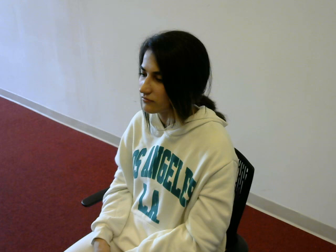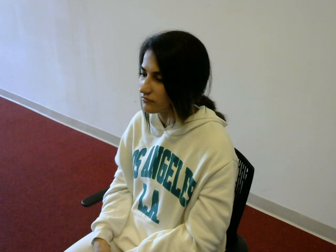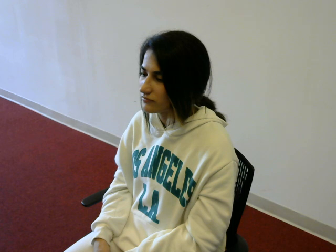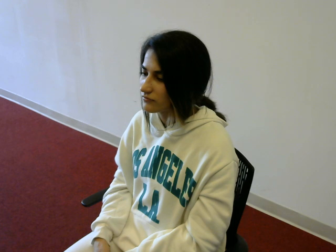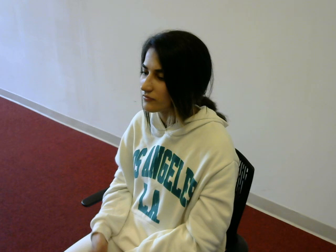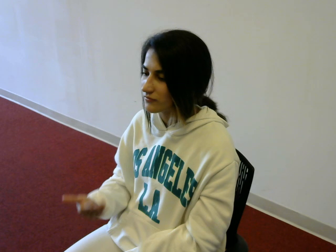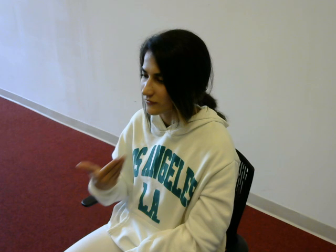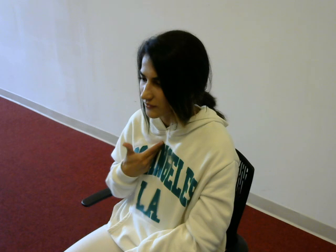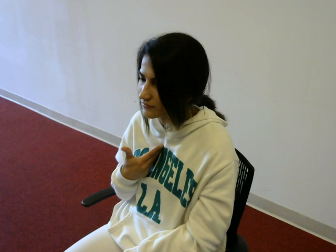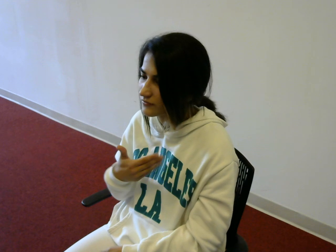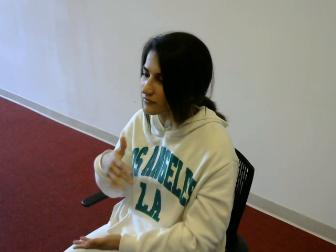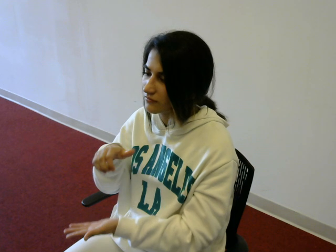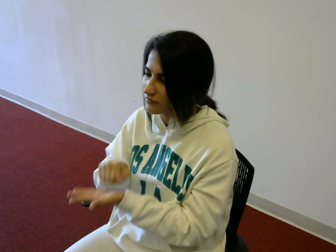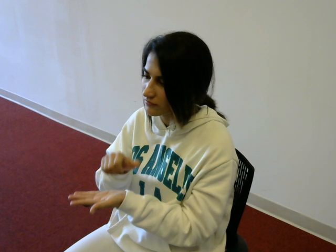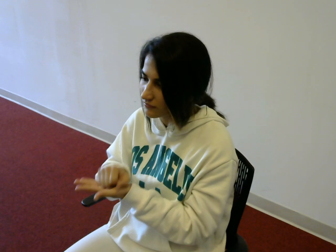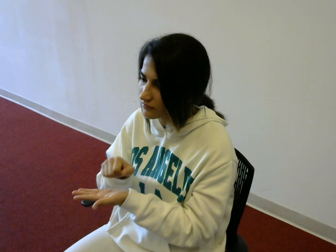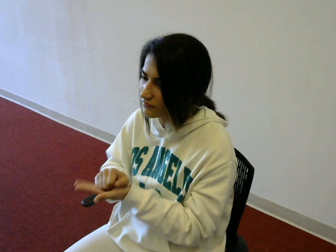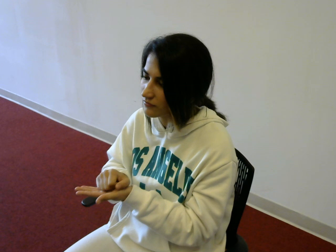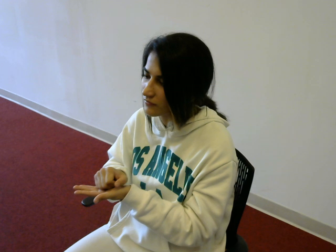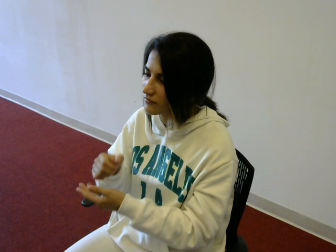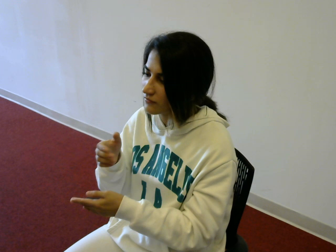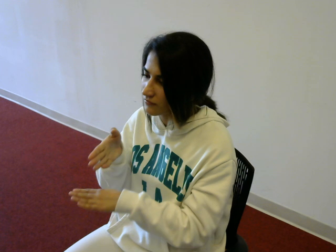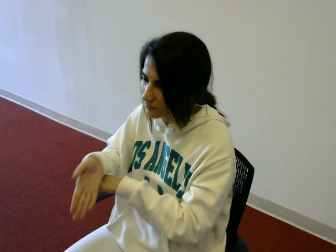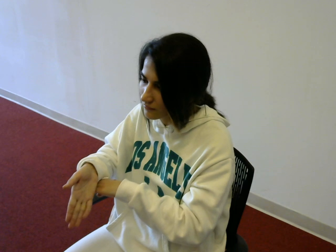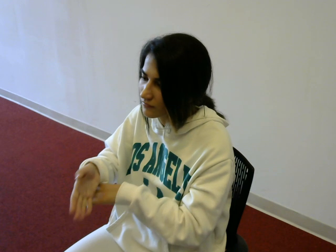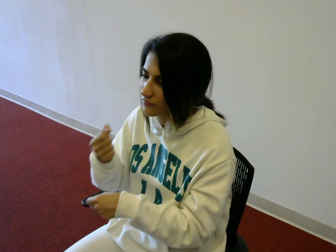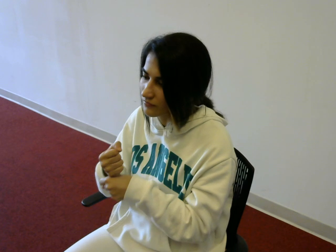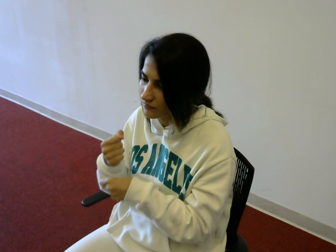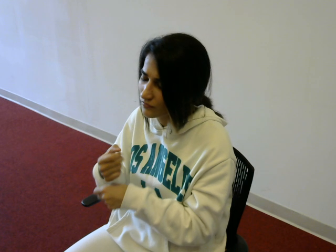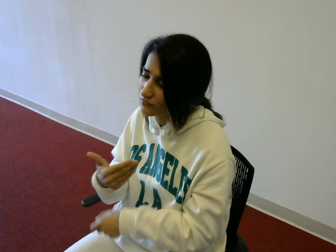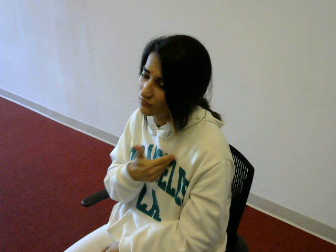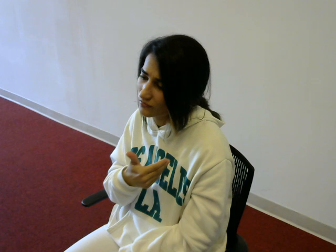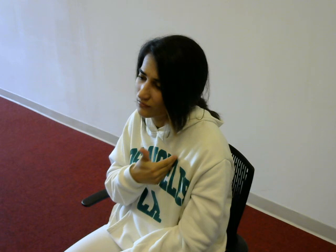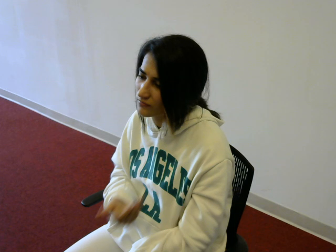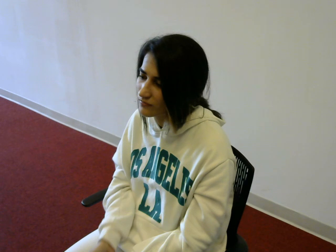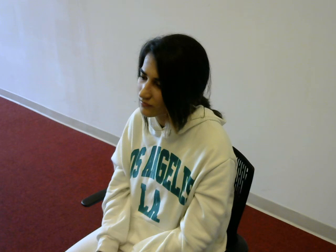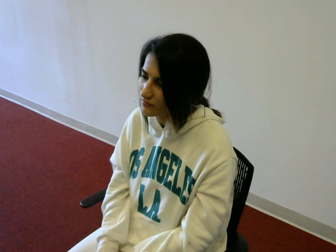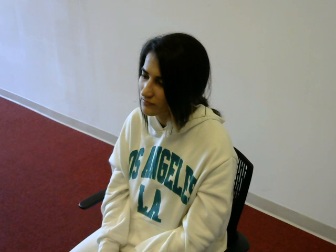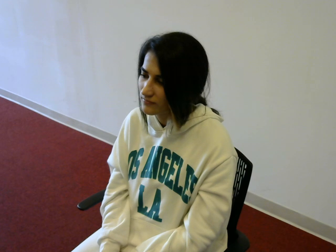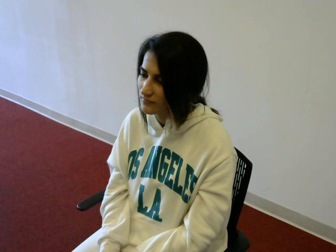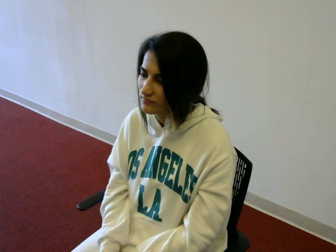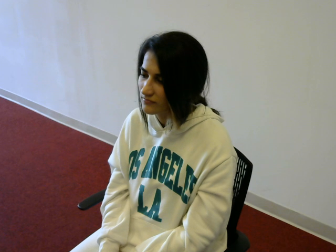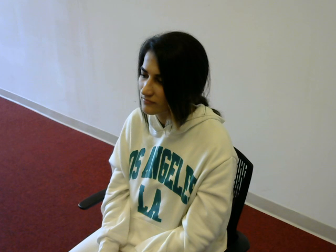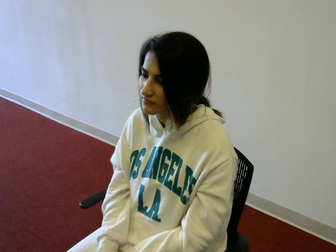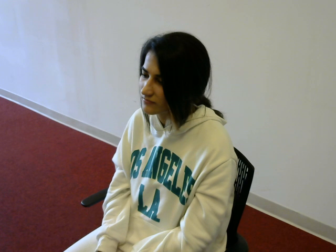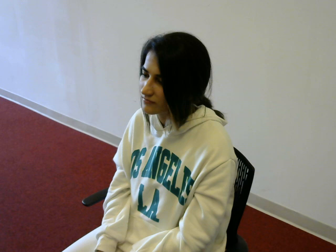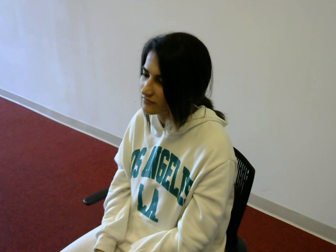Mən məşğulluğa müraciət etmək istəyirəm